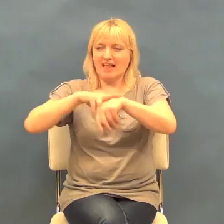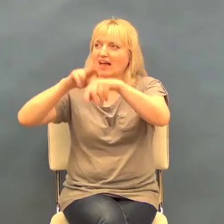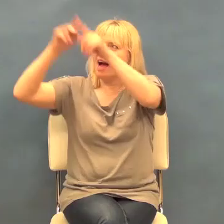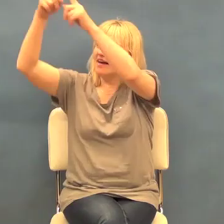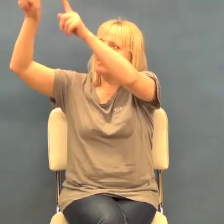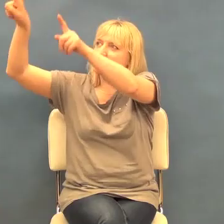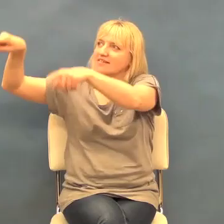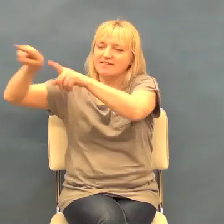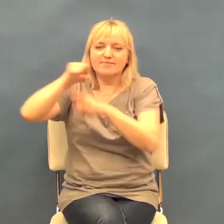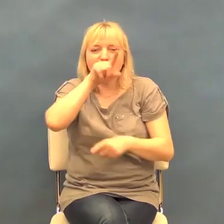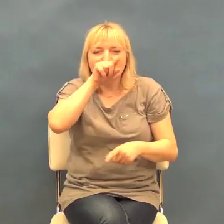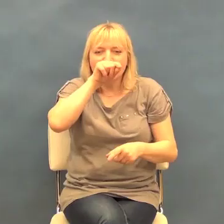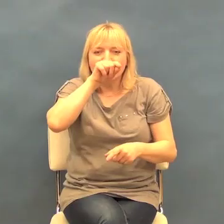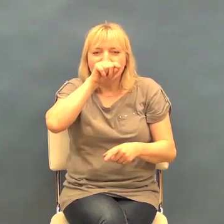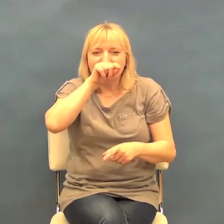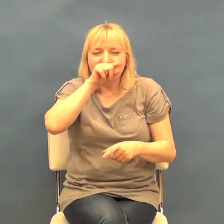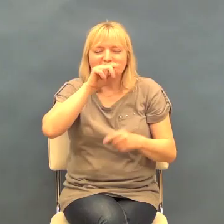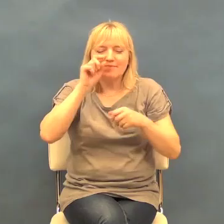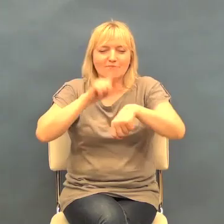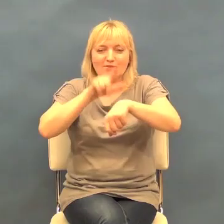Jest zegar na ścianie, zegar z ptaszkiem.